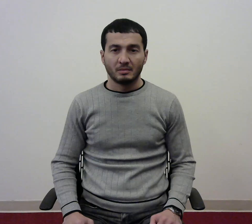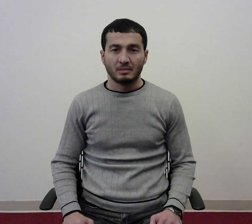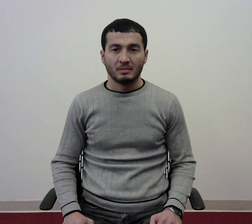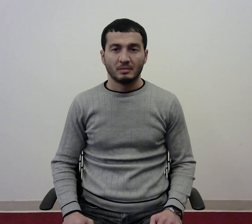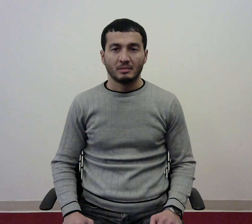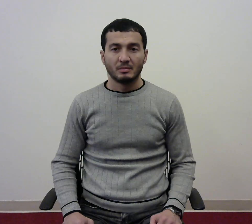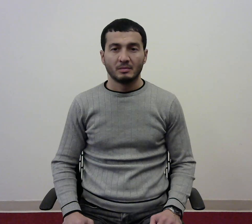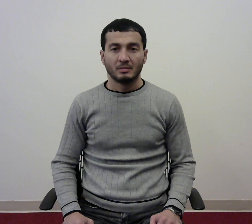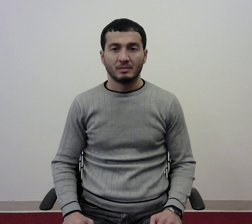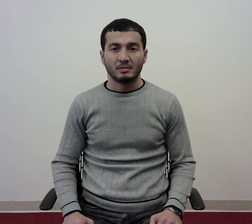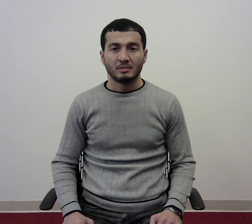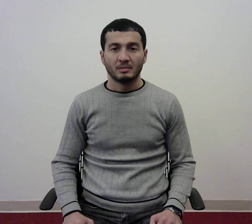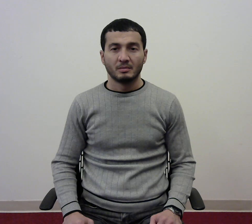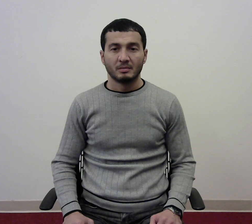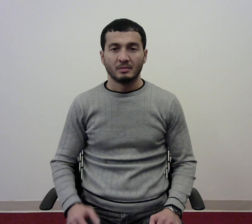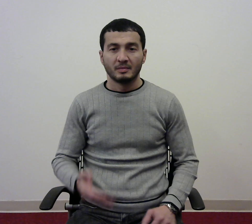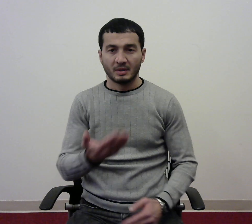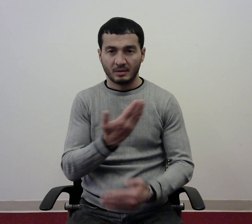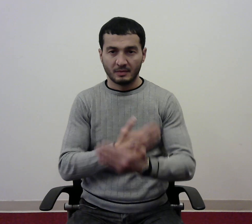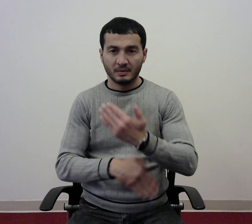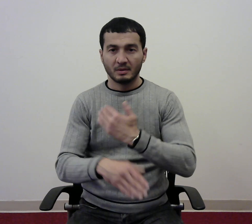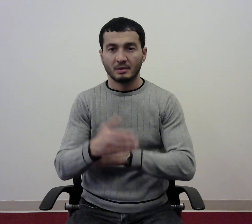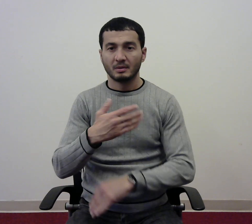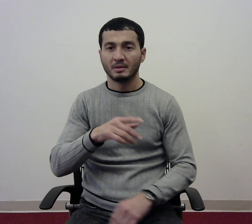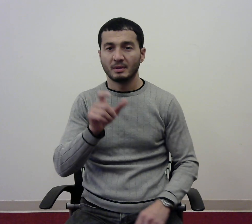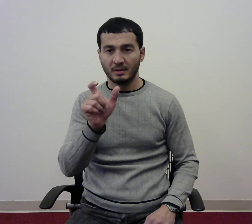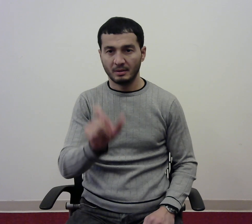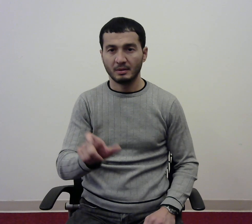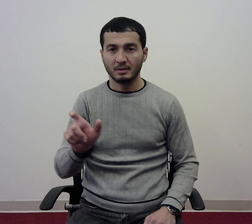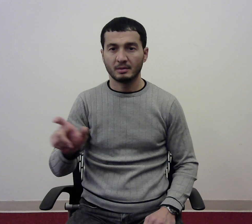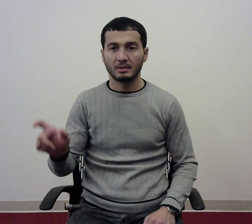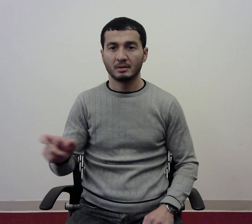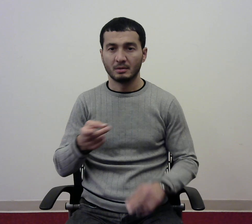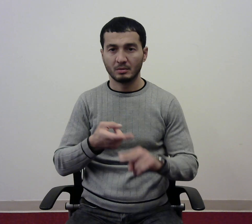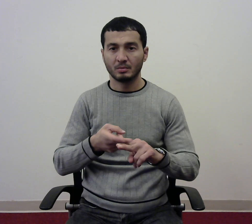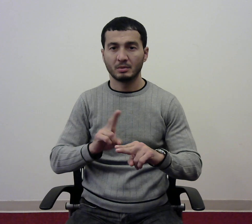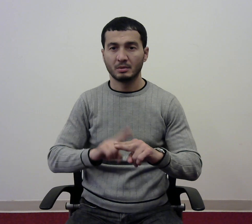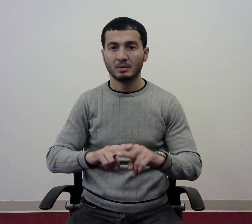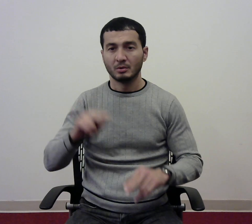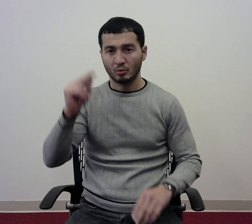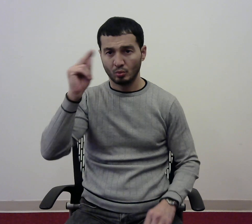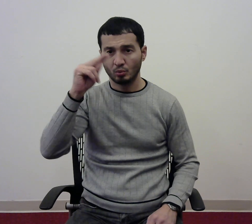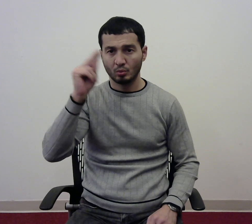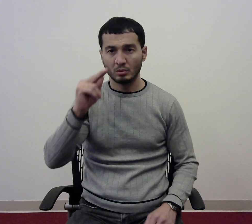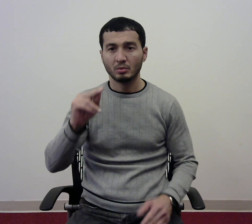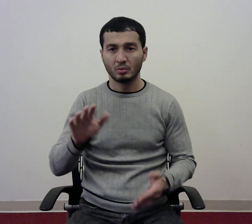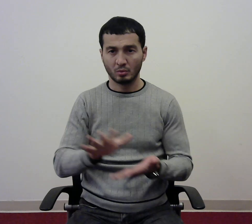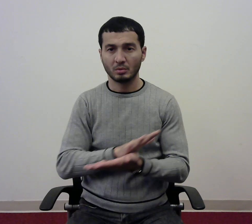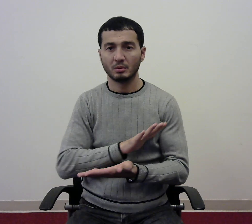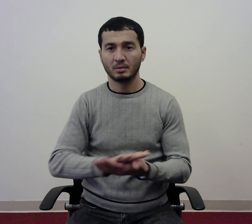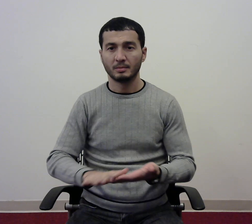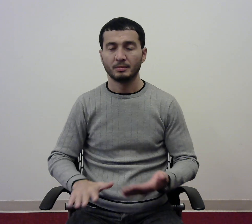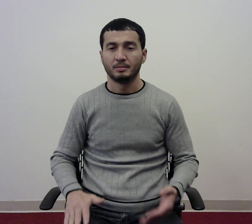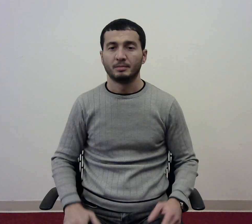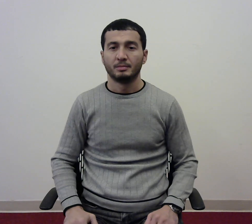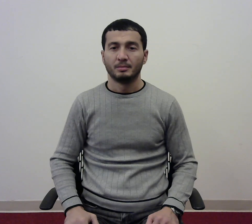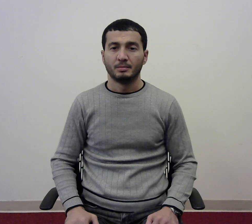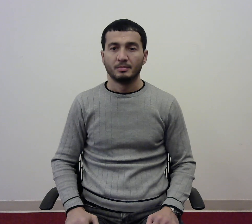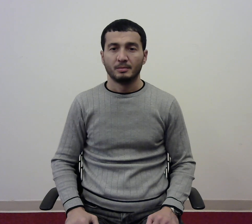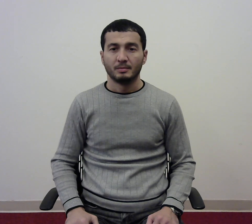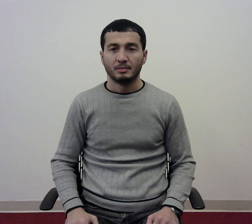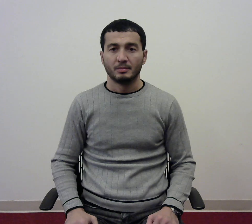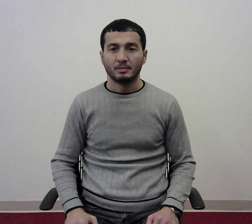Əlilliyi olan şəxslərə təhsil pulsuzdur